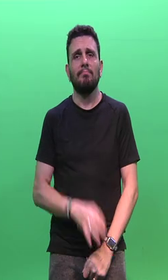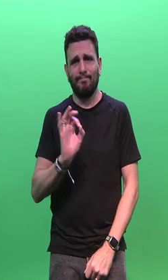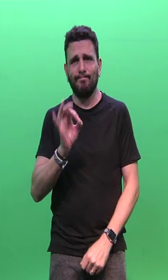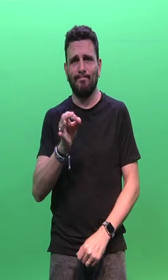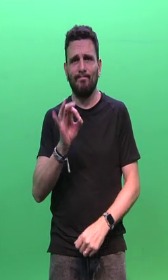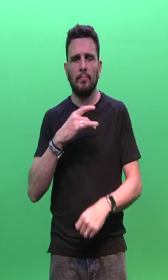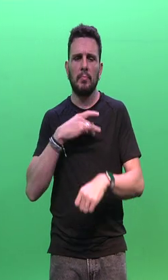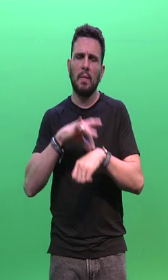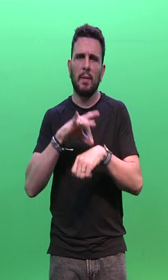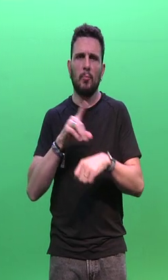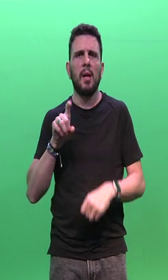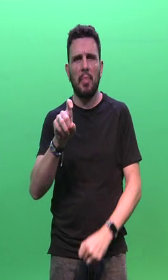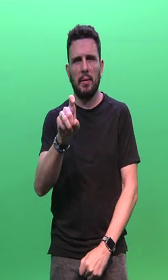Sí, tinc càncer.